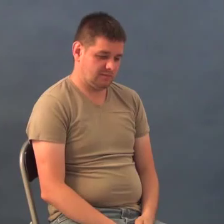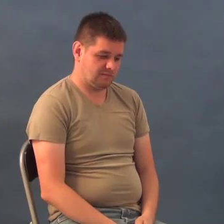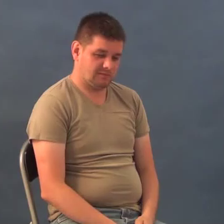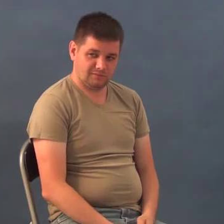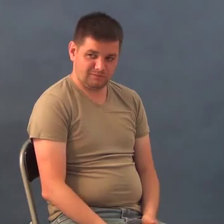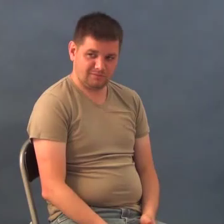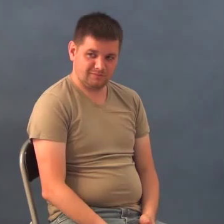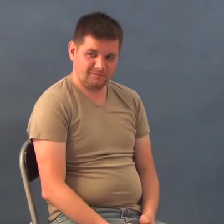Może te wszystkie to są zakazy.